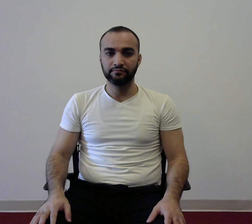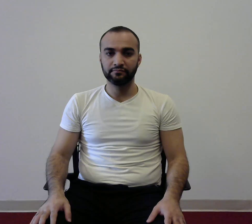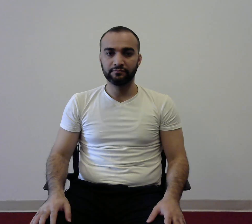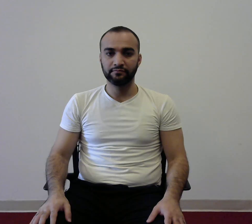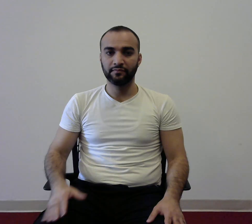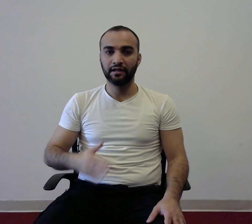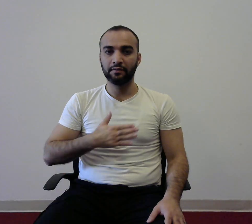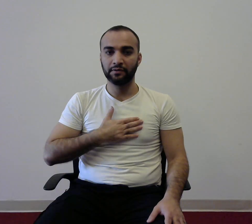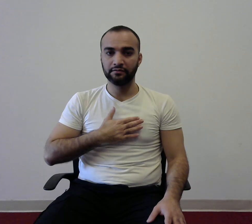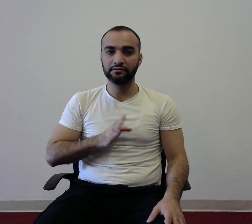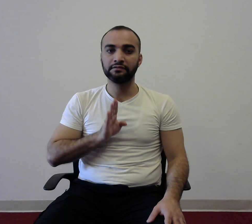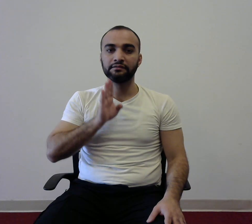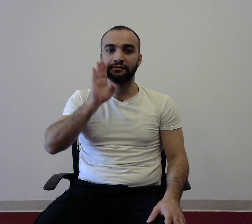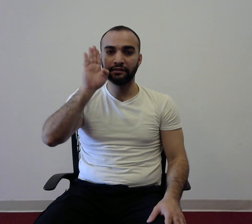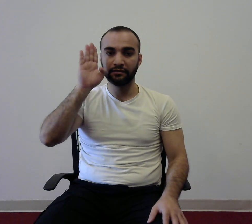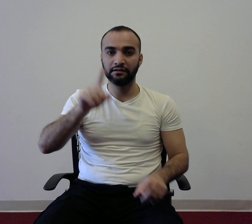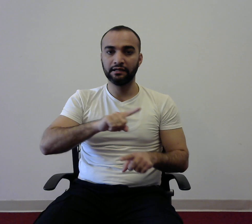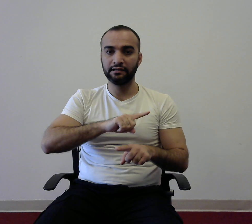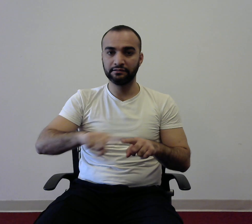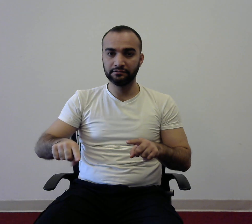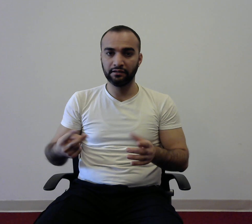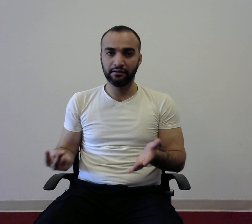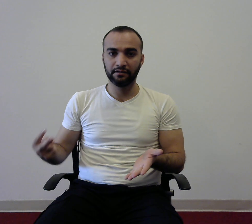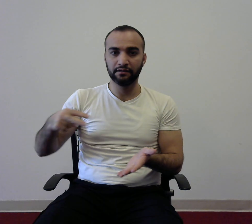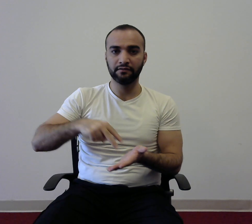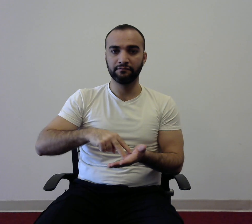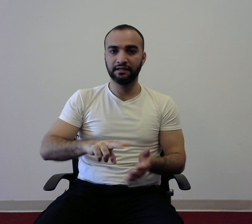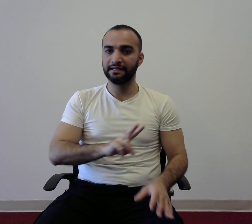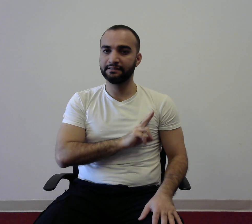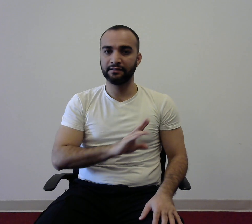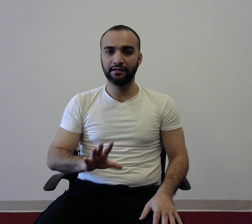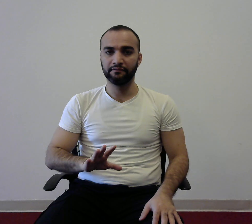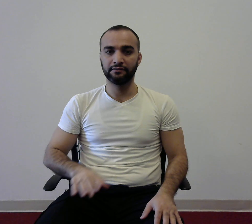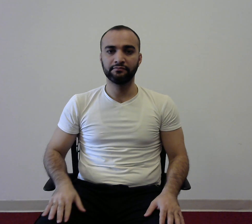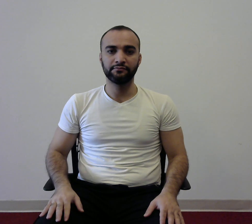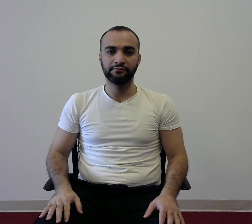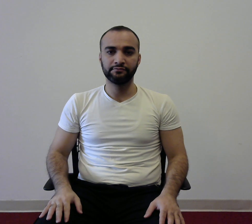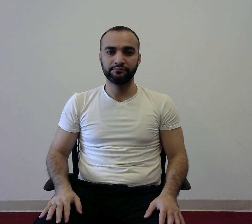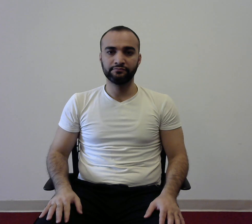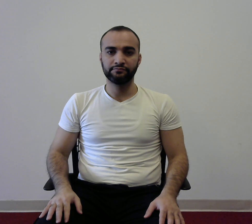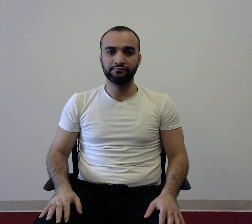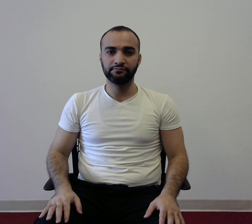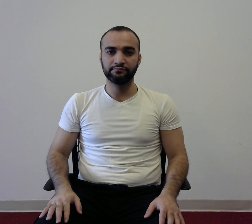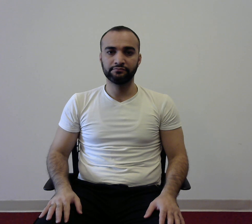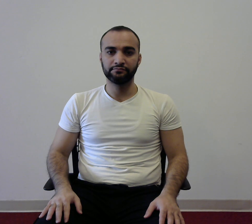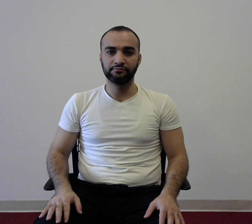Mən səhərlər tez durmağı sevmirəm